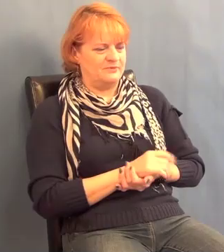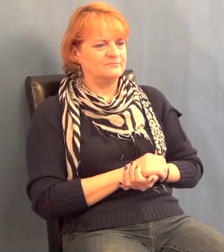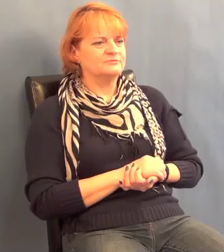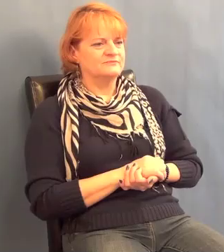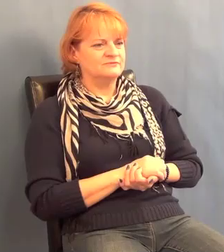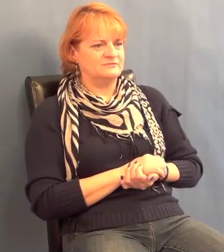Biegać.